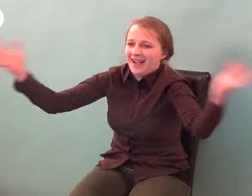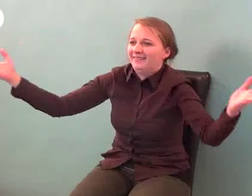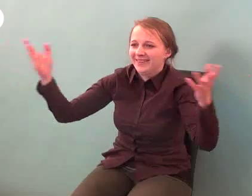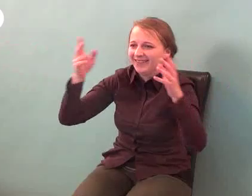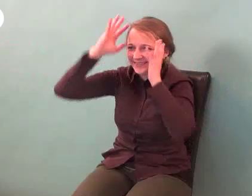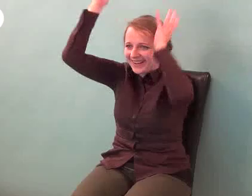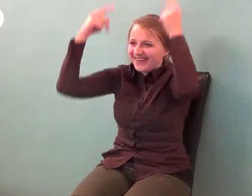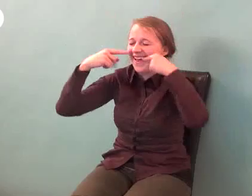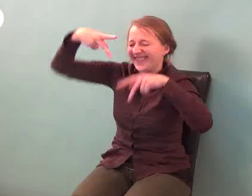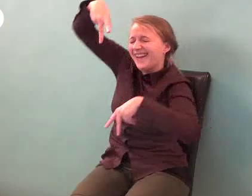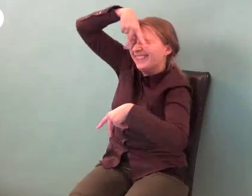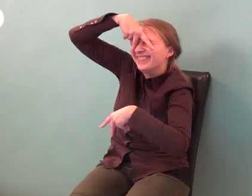Jeleń nie widzi, bo nogi chłopca zasłaniają mu oczy.